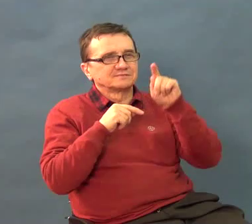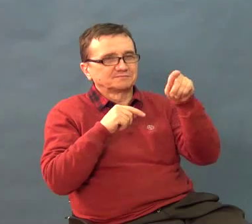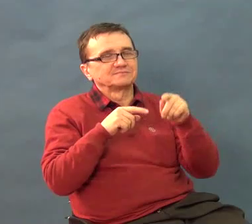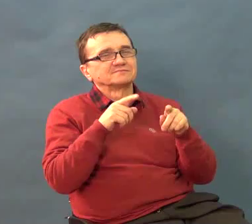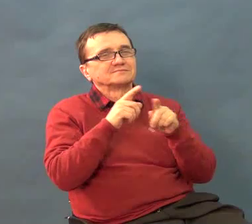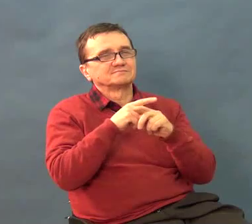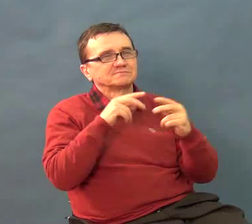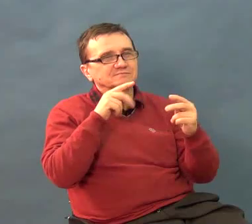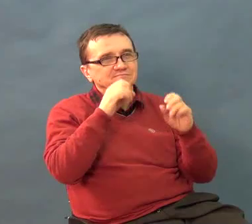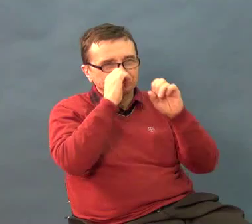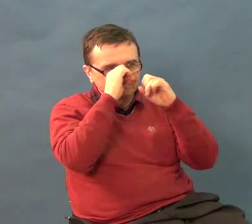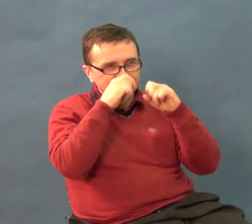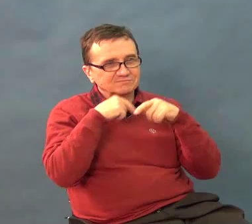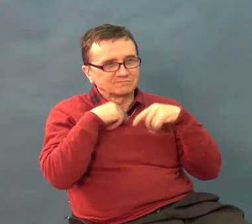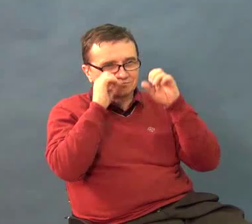Tam kaczka też patrzy przez lornetkę, tak jak kot.